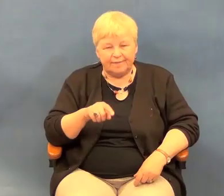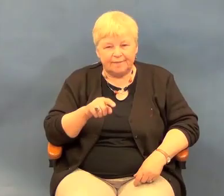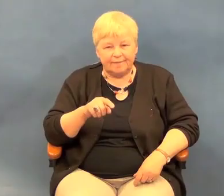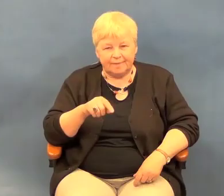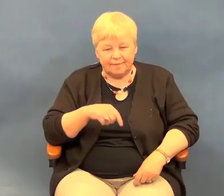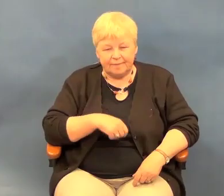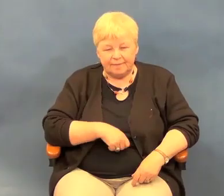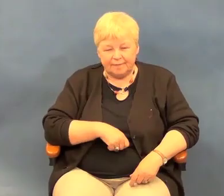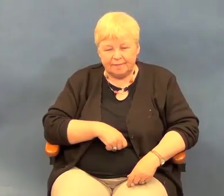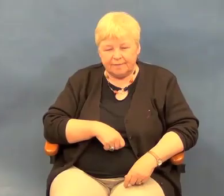Tam.